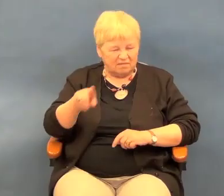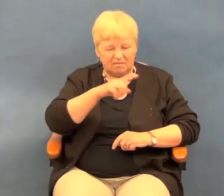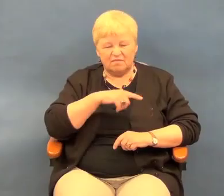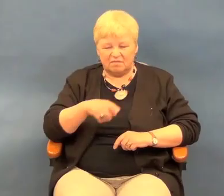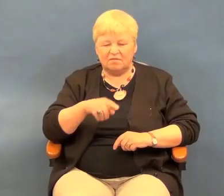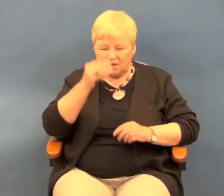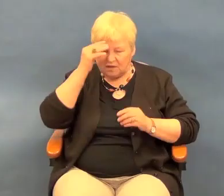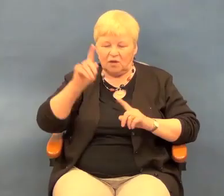Dużo takich przypadków jest.